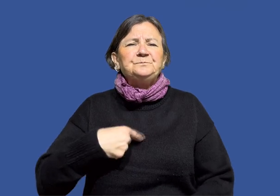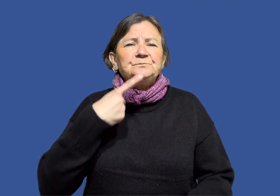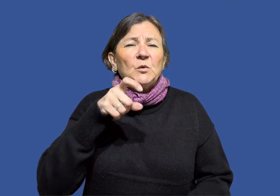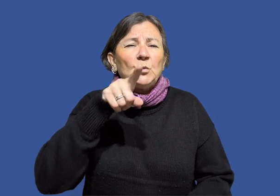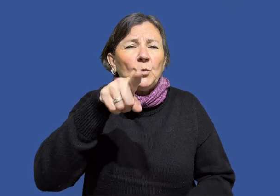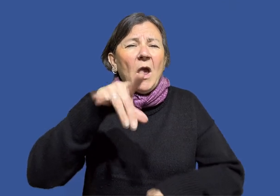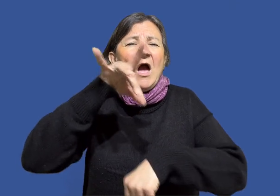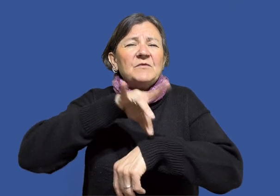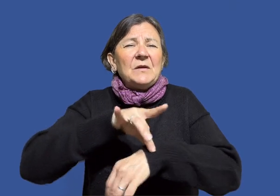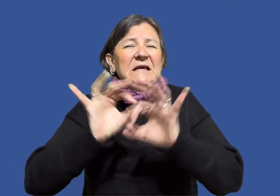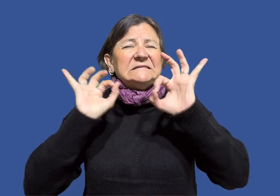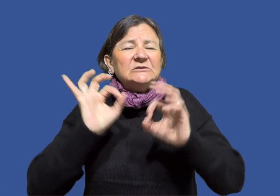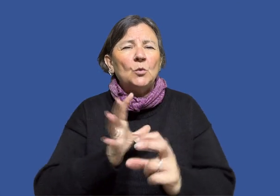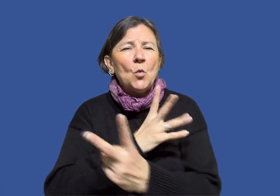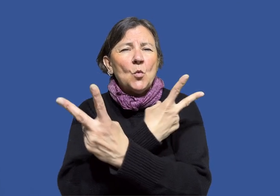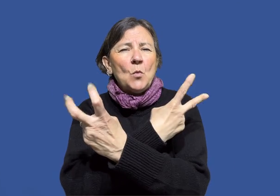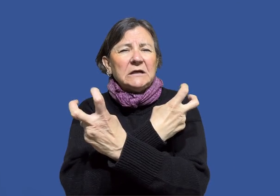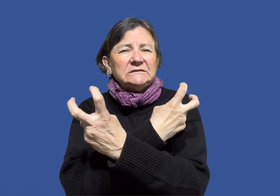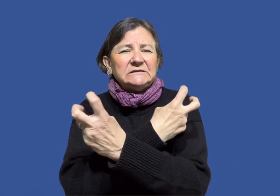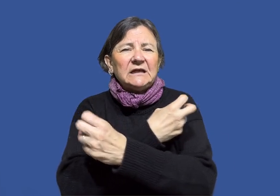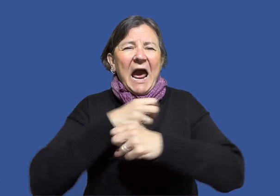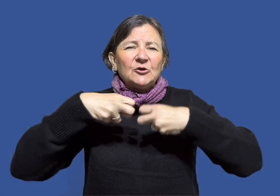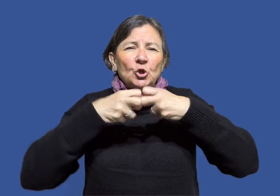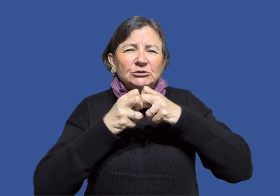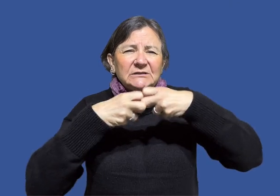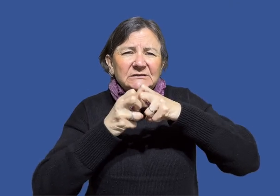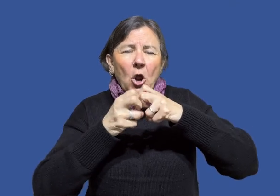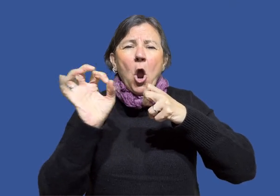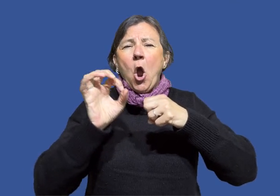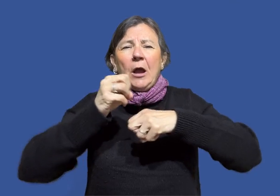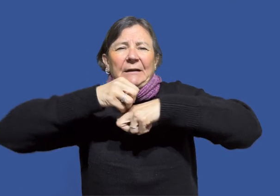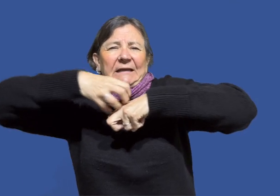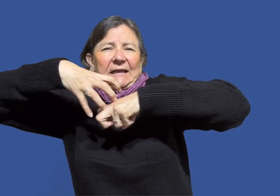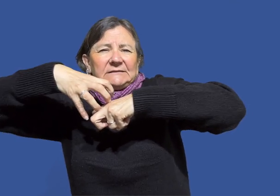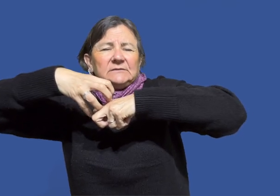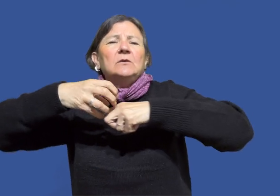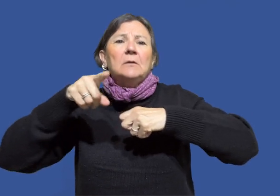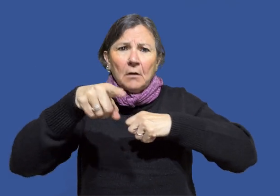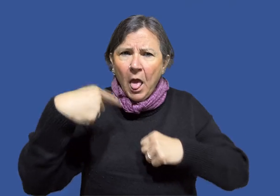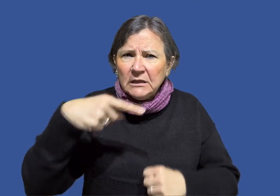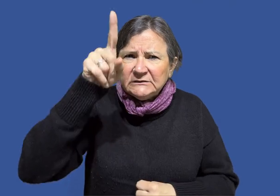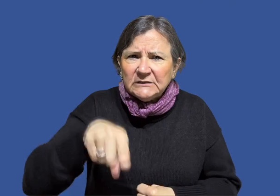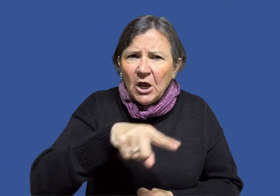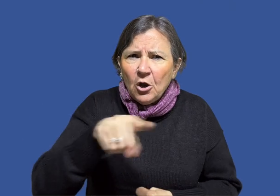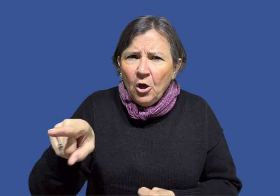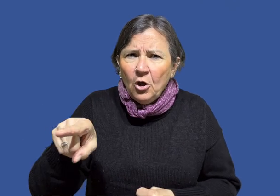Tens alguna malaltia òssia com artrosi o artitis?